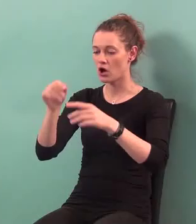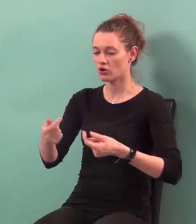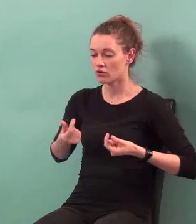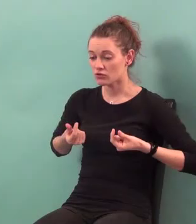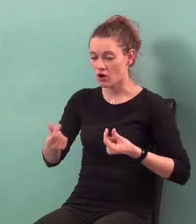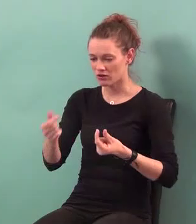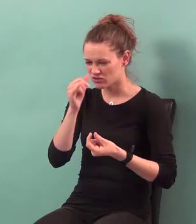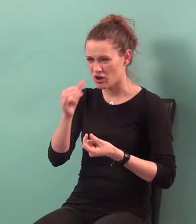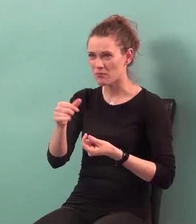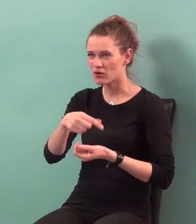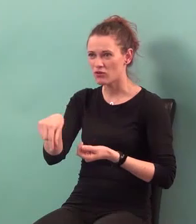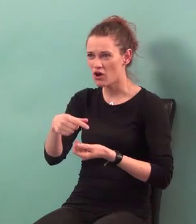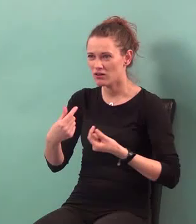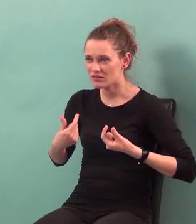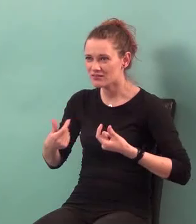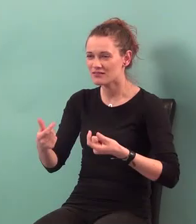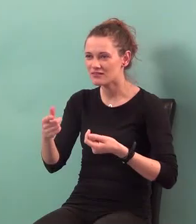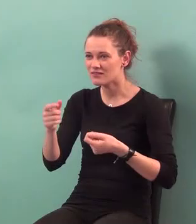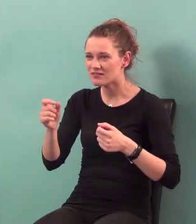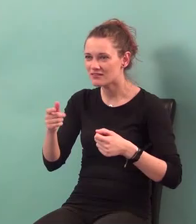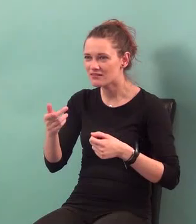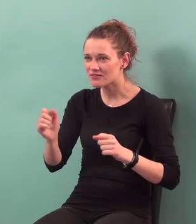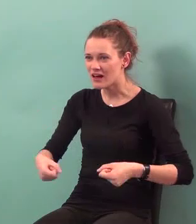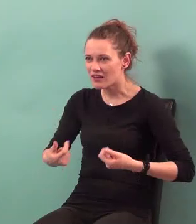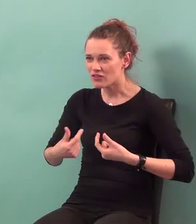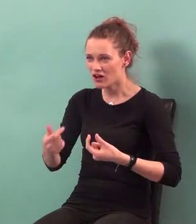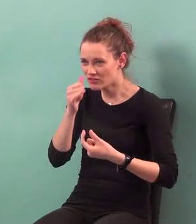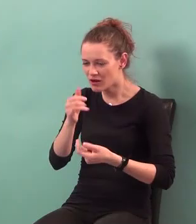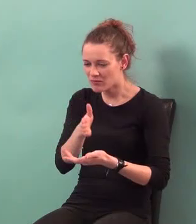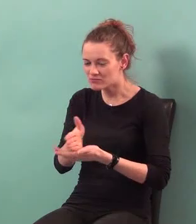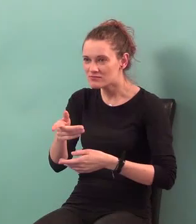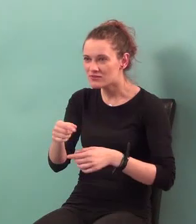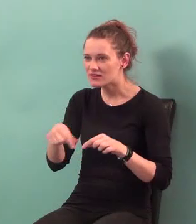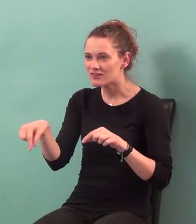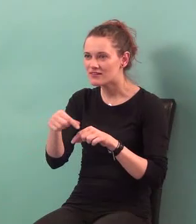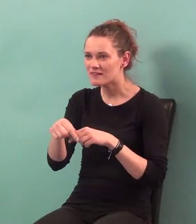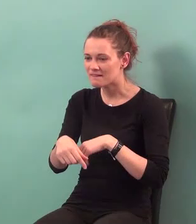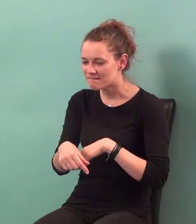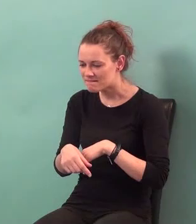To są tory... jazda na nartach po torach? Nie da rady przecież.